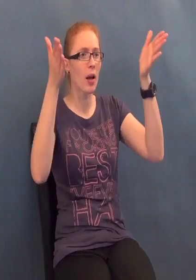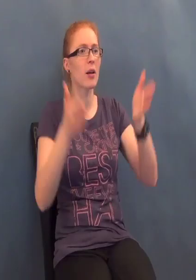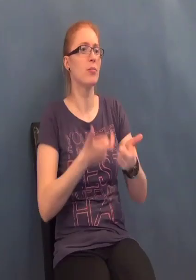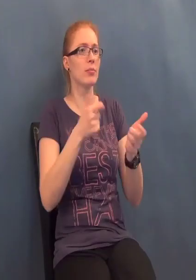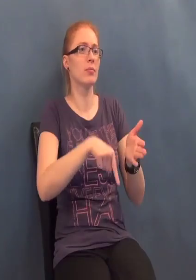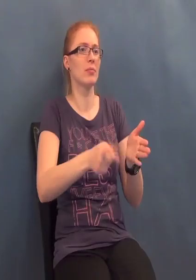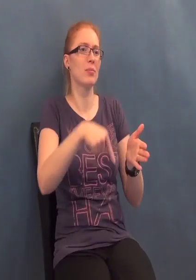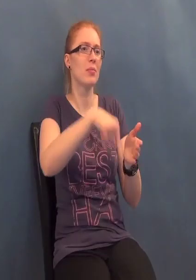Jest rów, to niebezpieczne, nie wolno tam wejść.